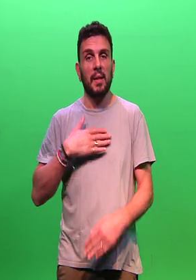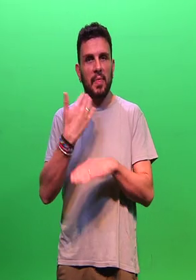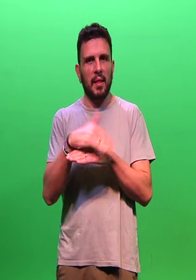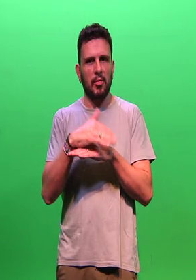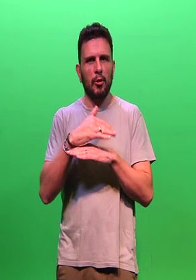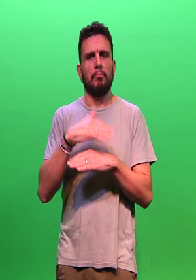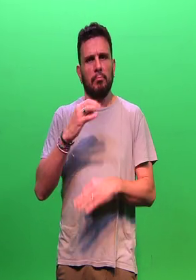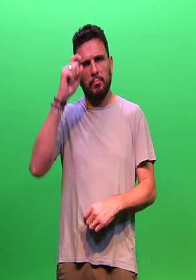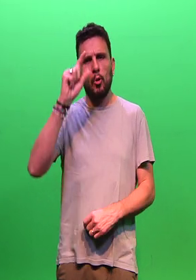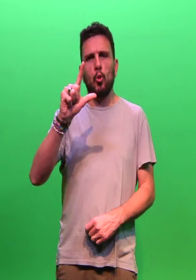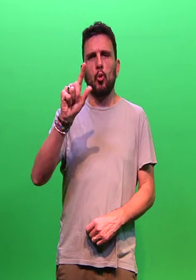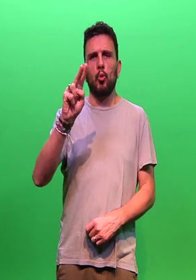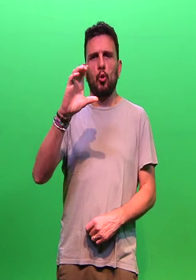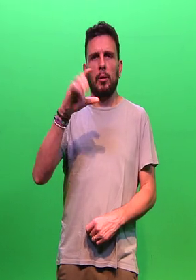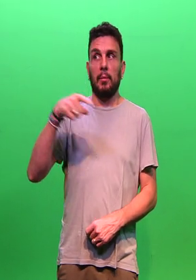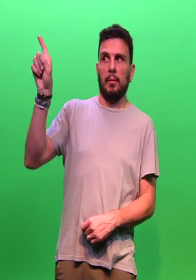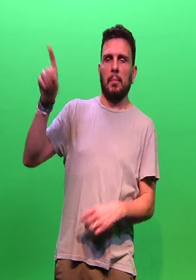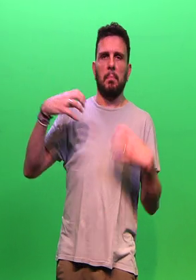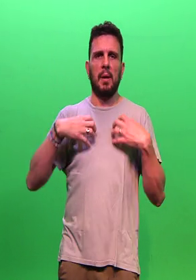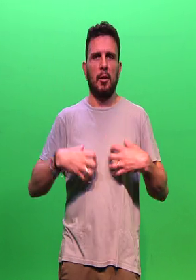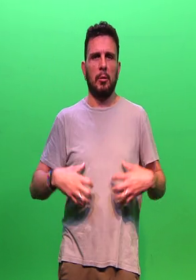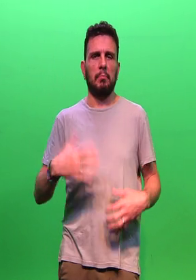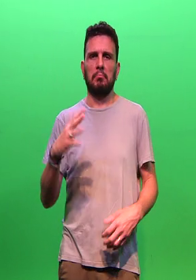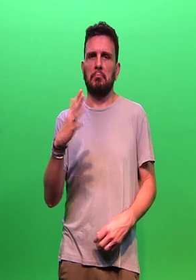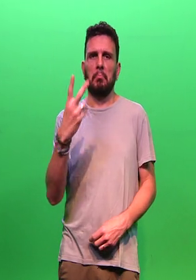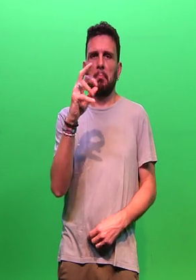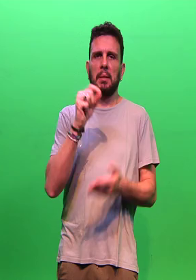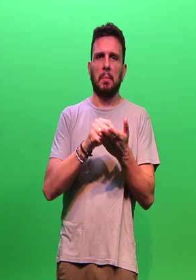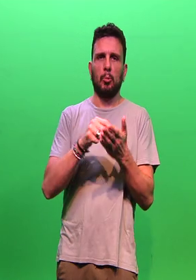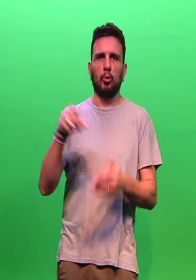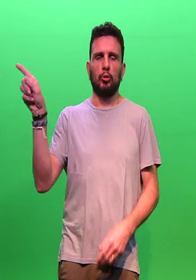La meva adreça és Lluc, a Badalona, a uns vint minuts d'aquí.